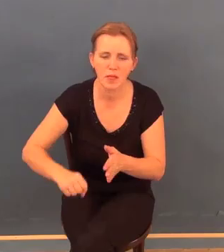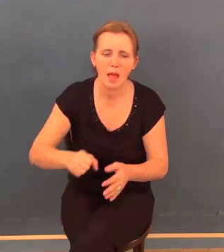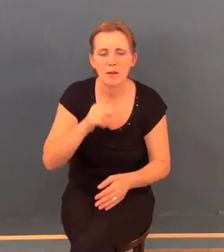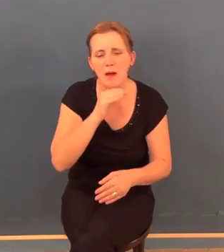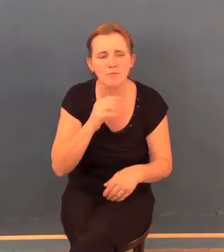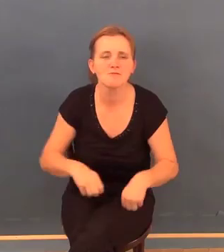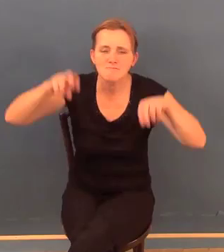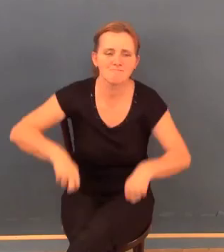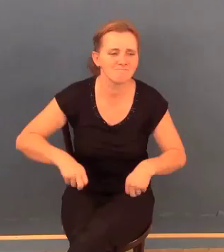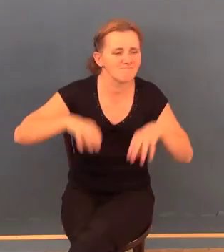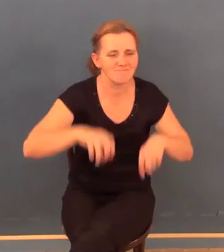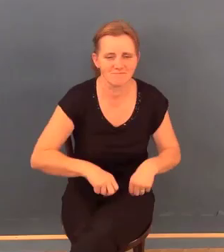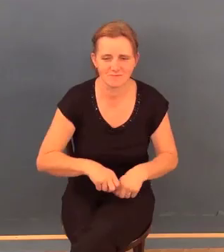Małpka podskakuje.